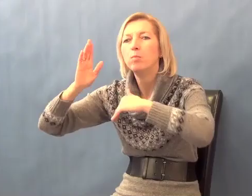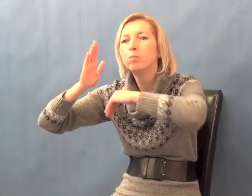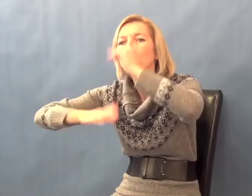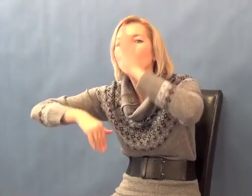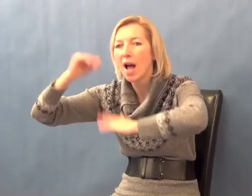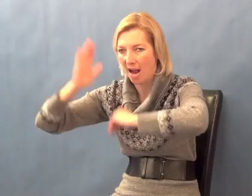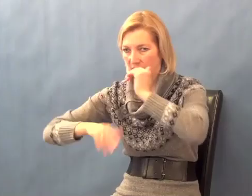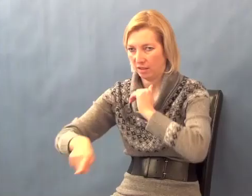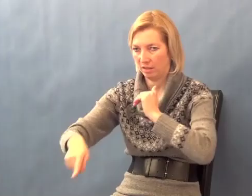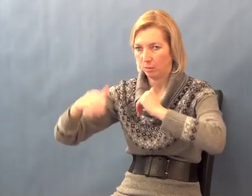Budować.